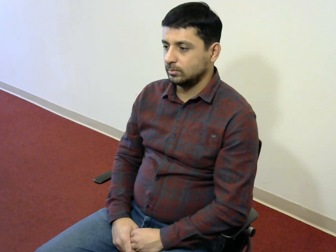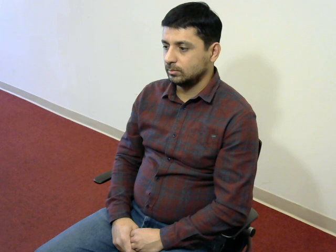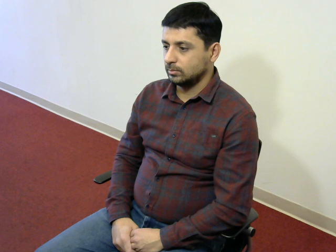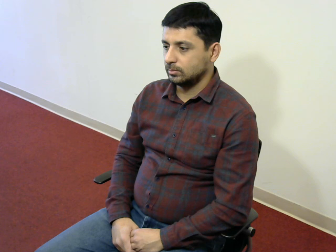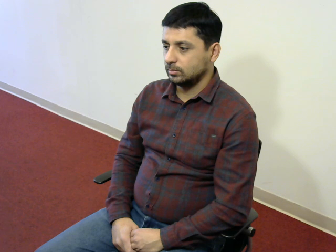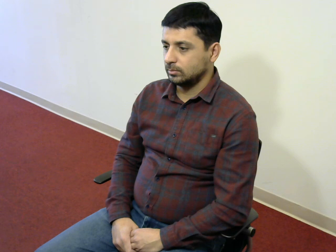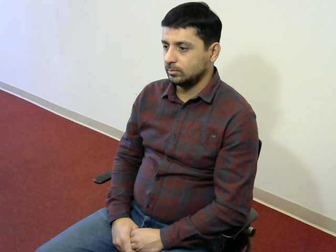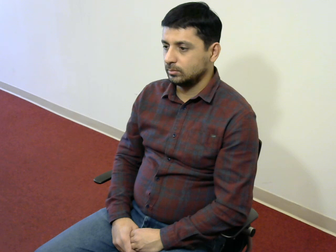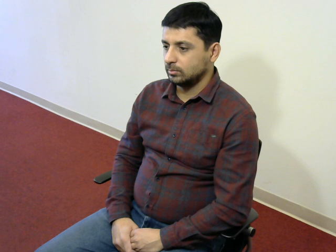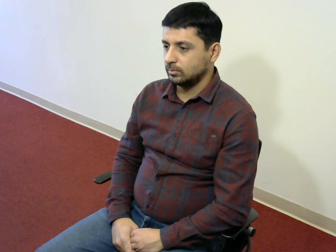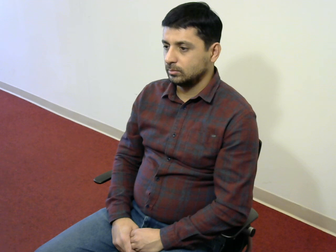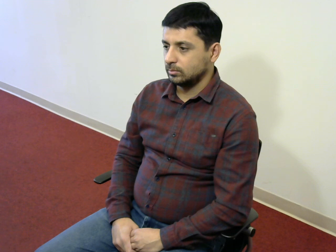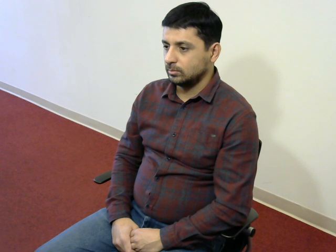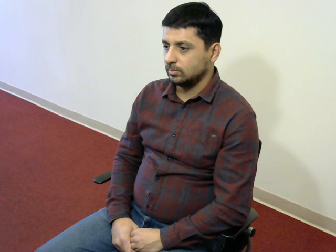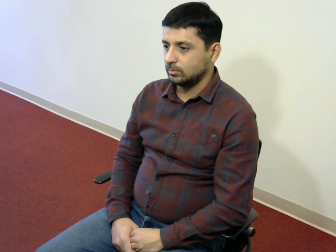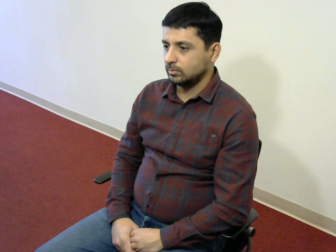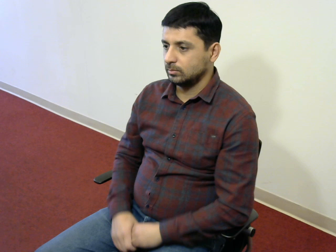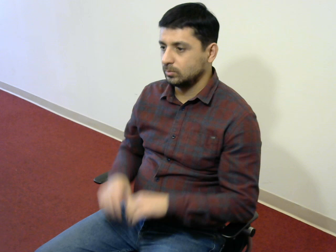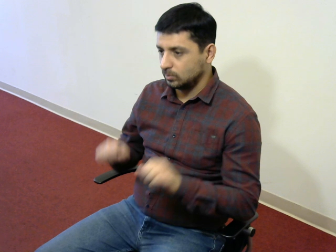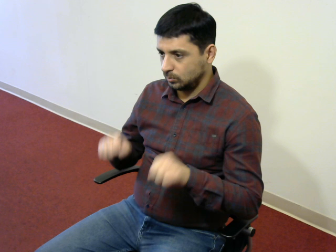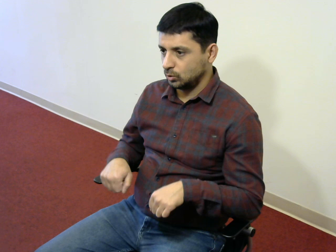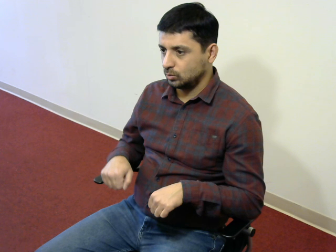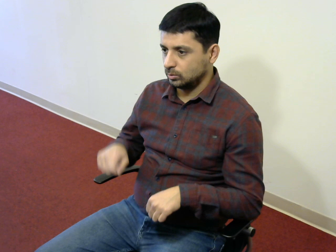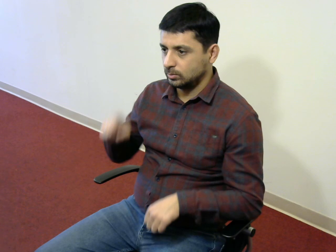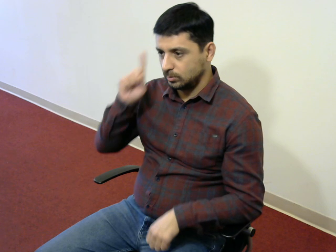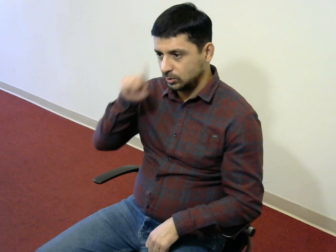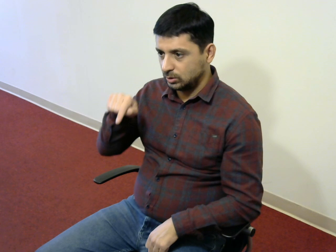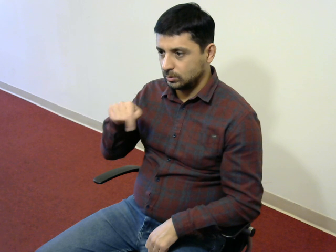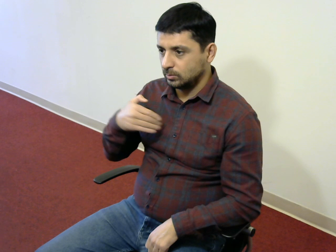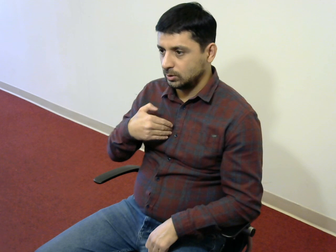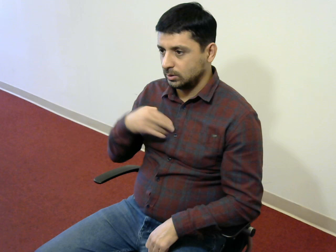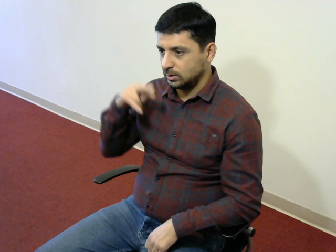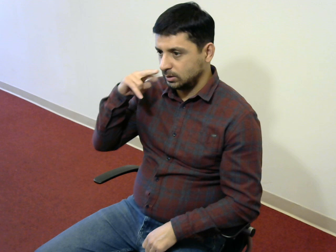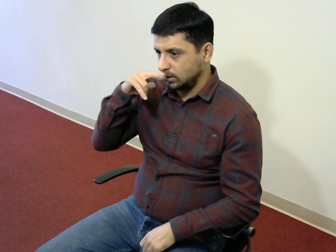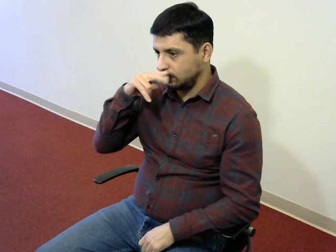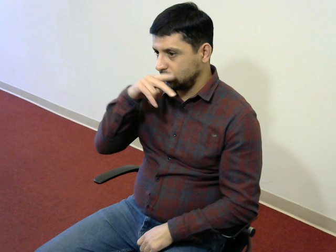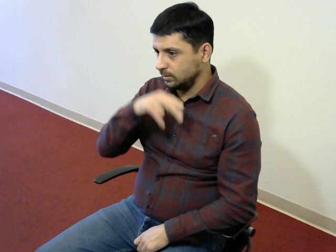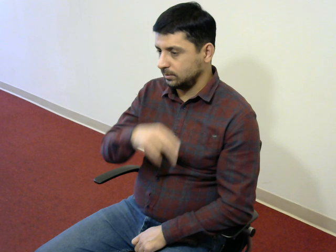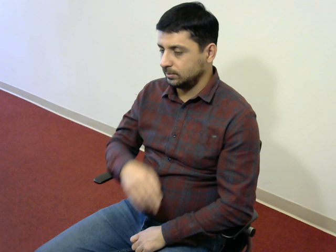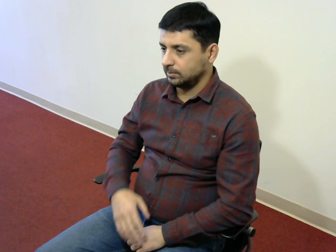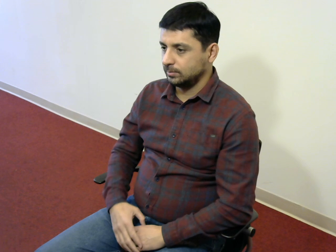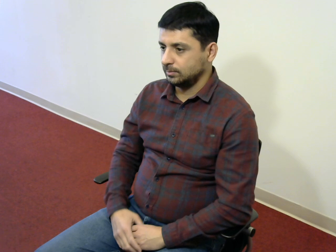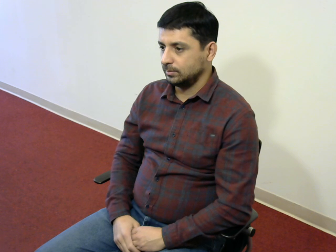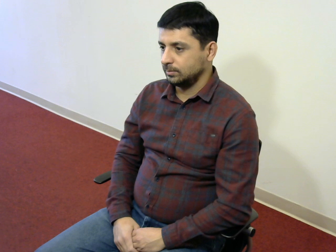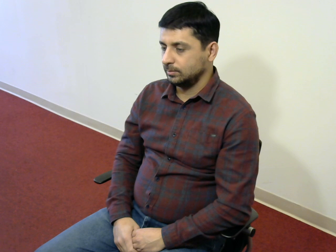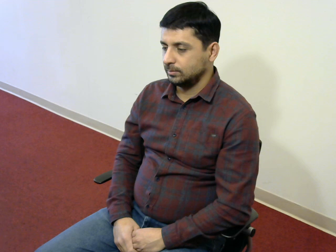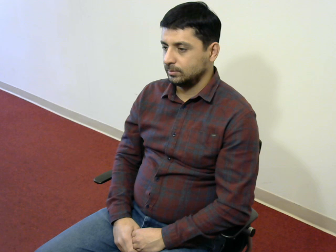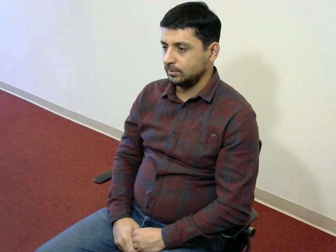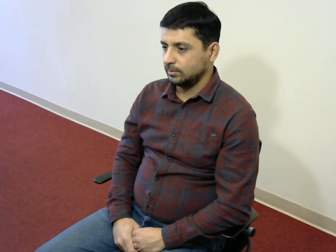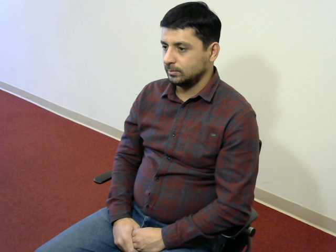Ola bilər mən zəhərlənmişəm